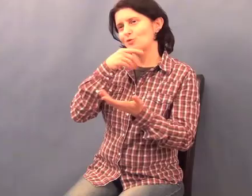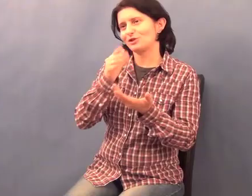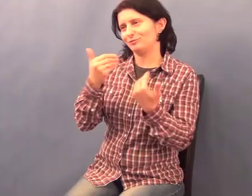Poczęstował.